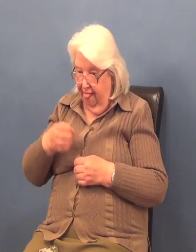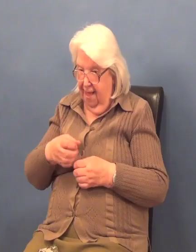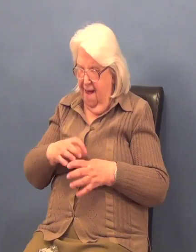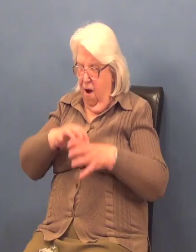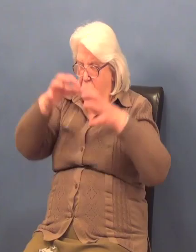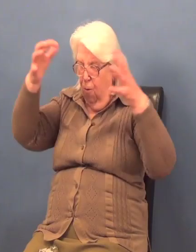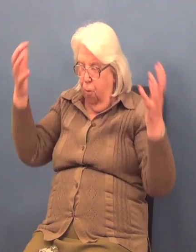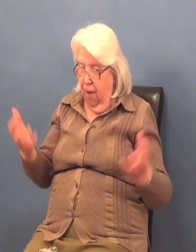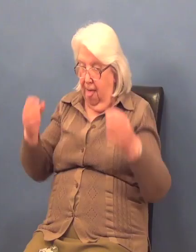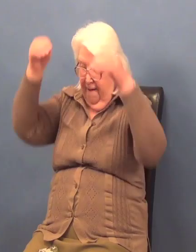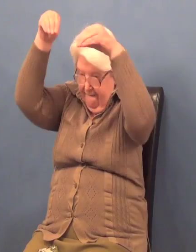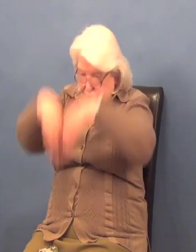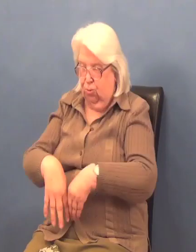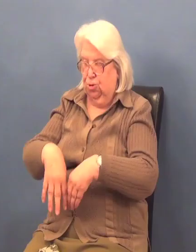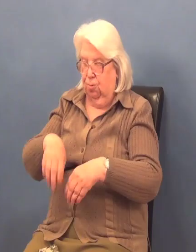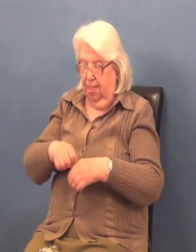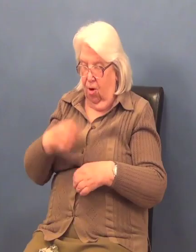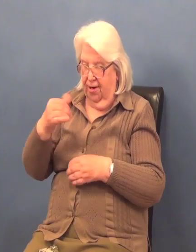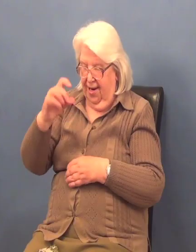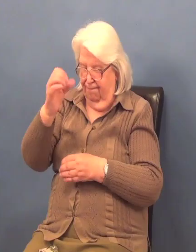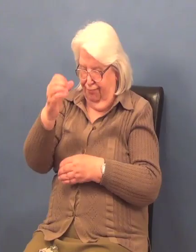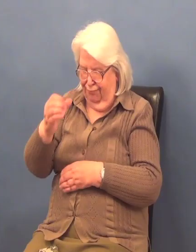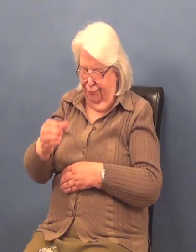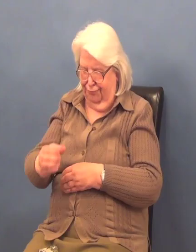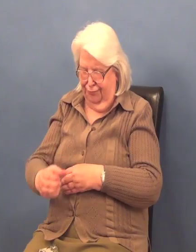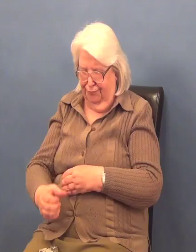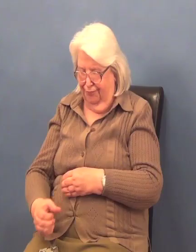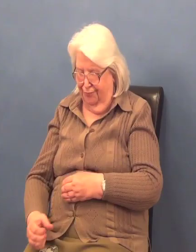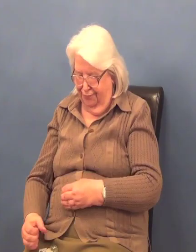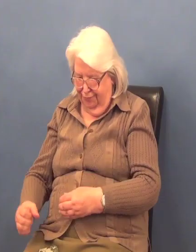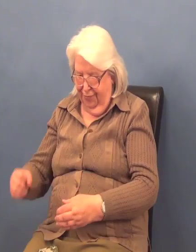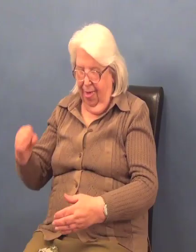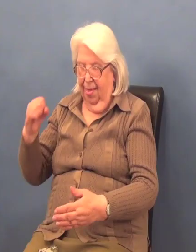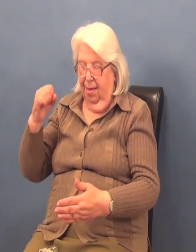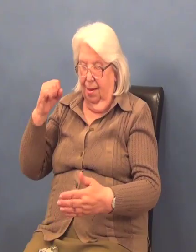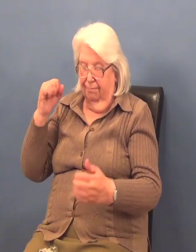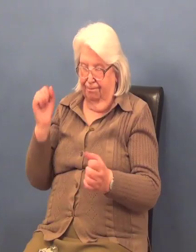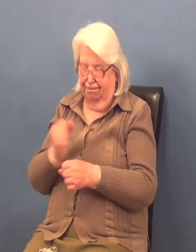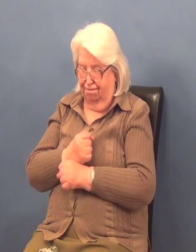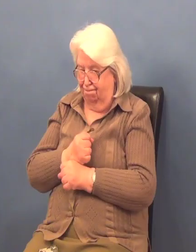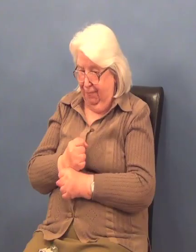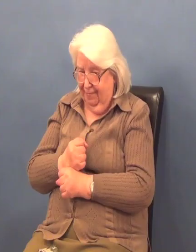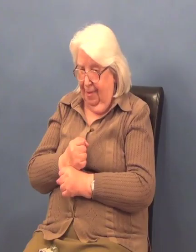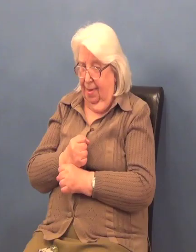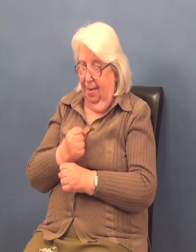I wrzuca do rynny kulę, która spada w dół i tam się blokuje.